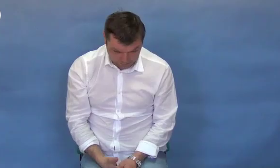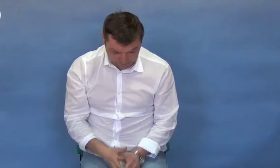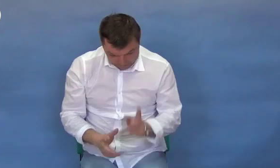Moment.